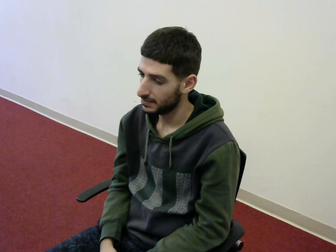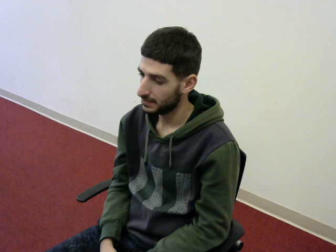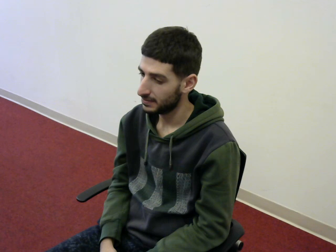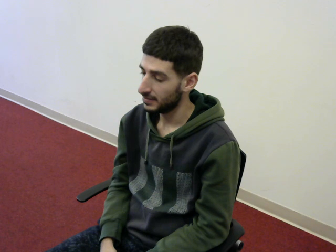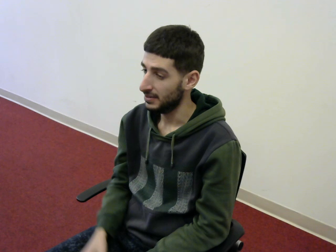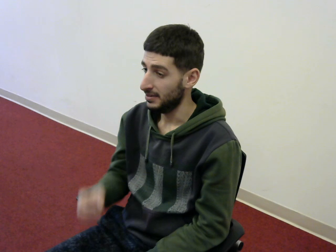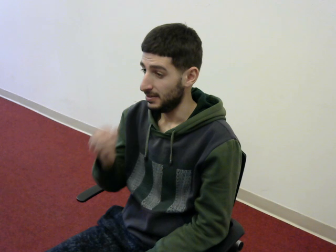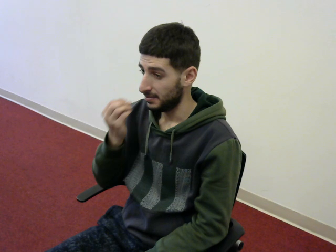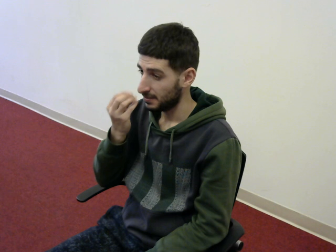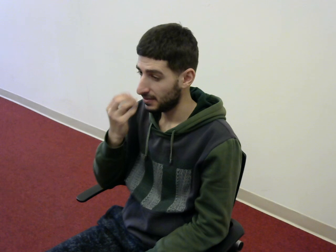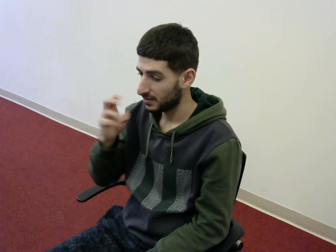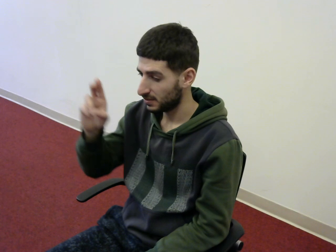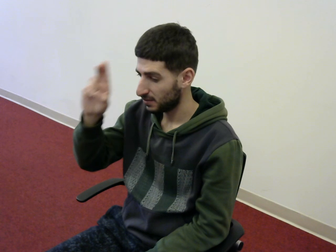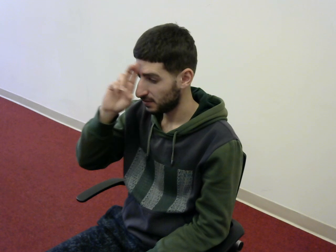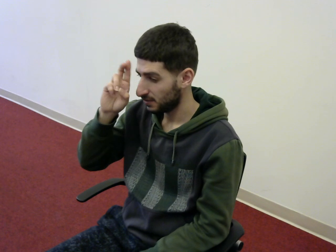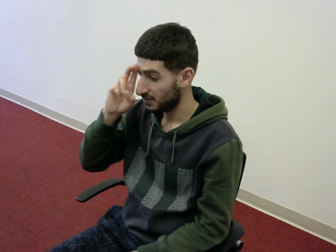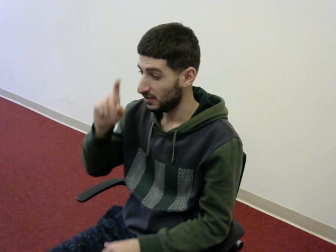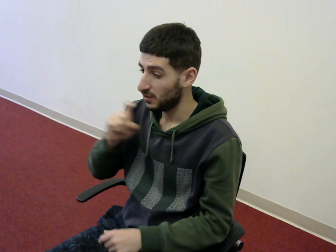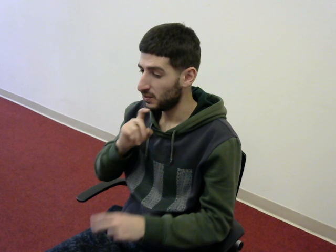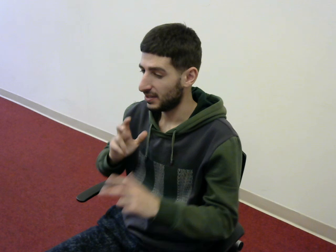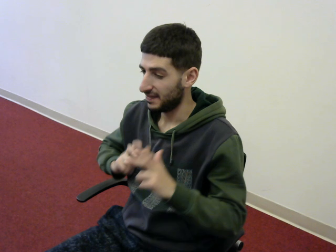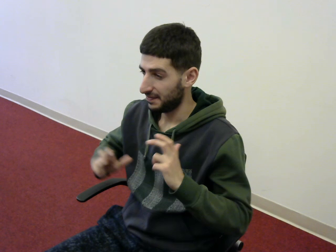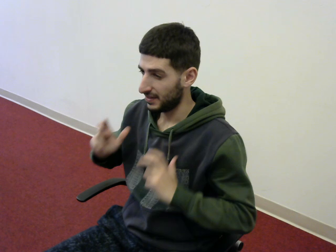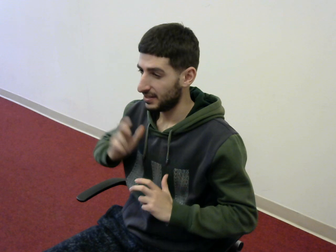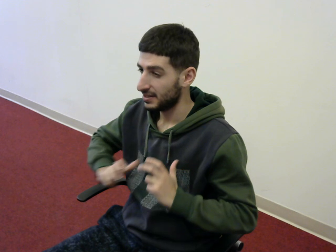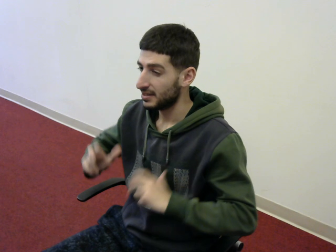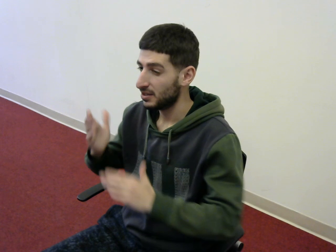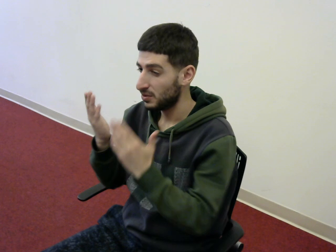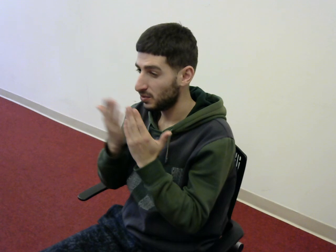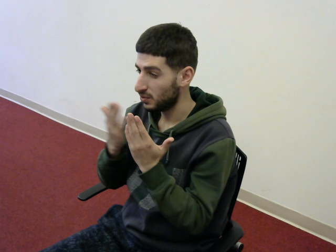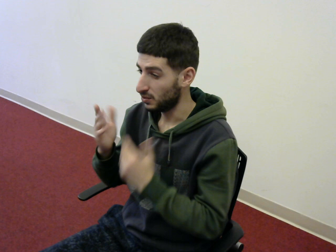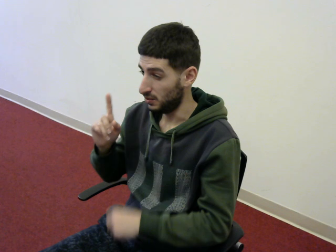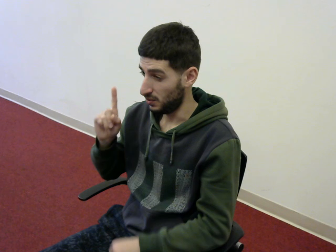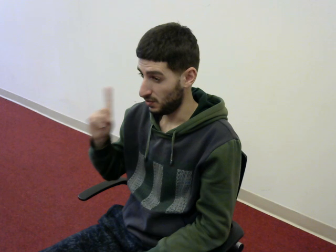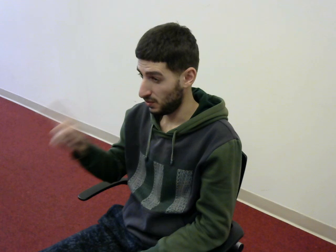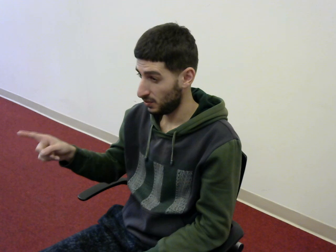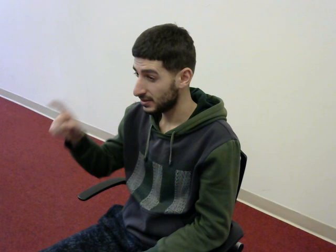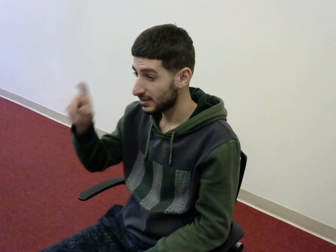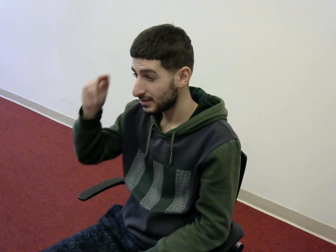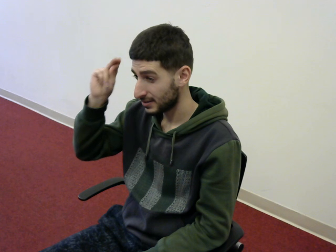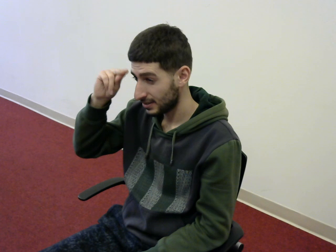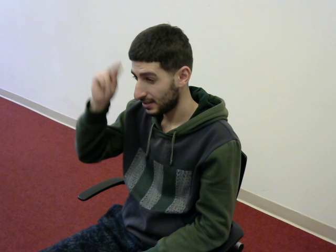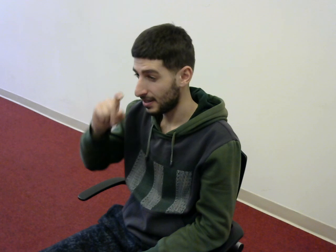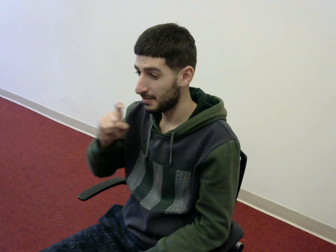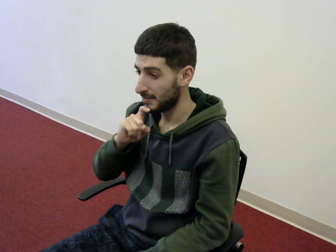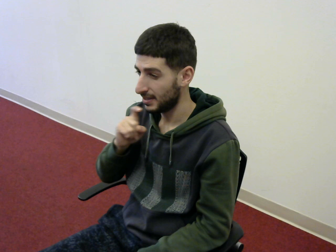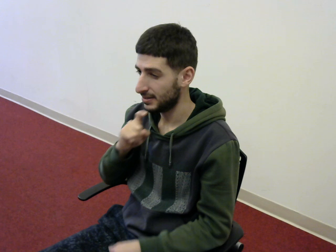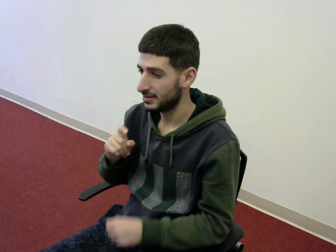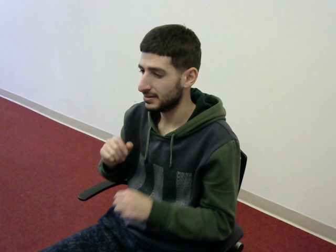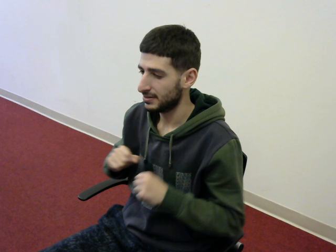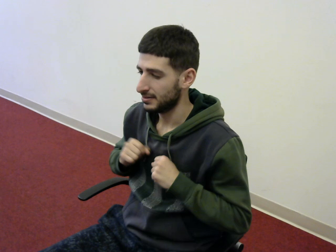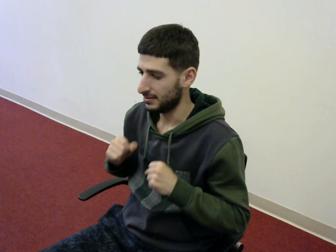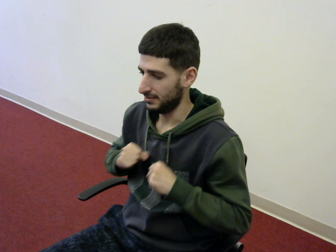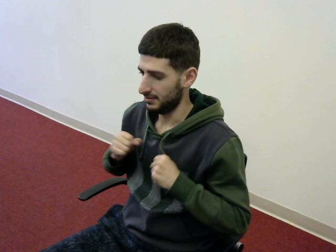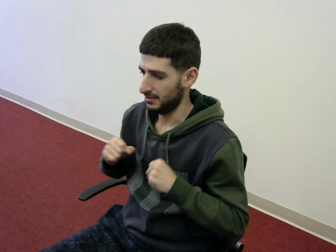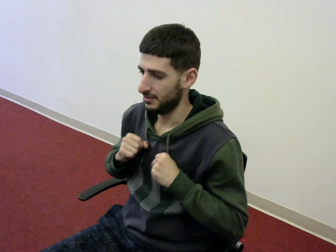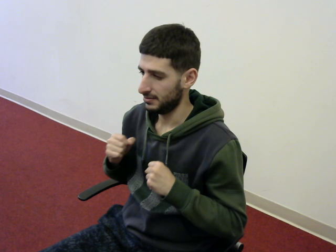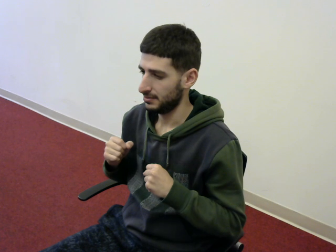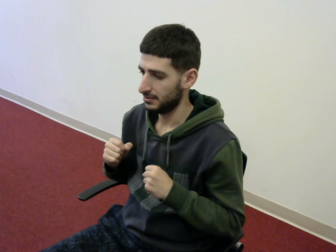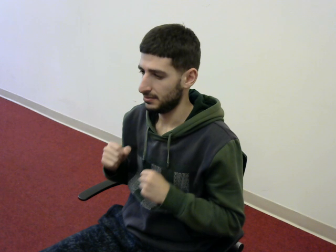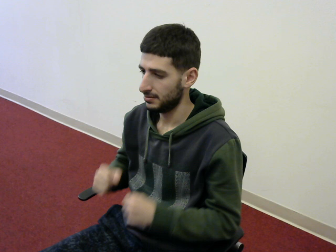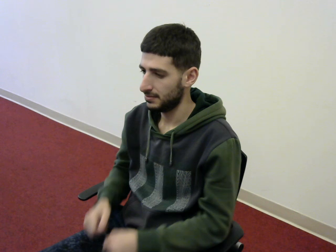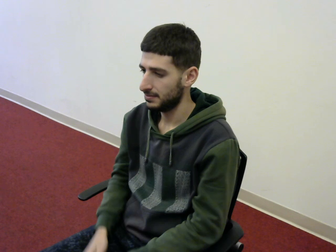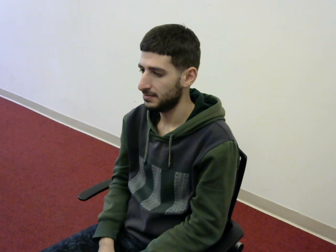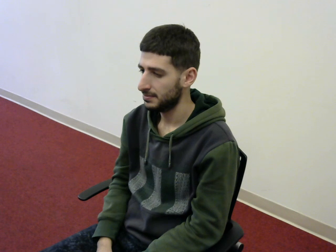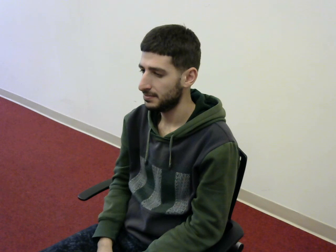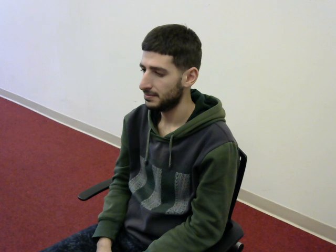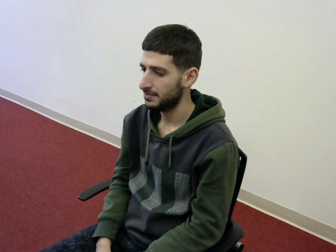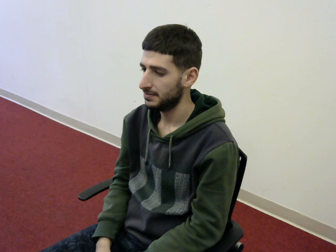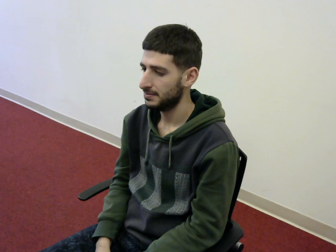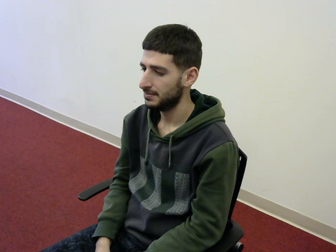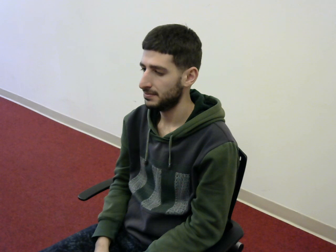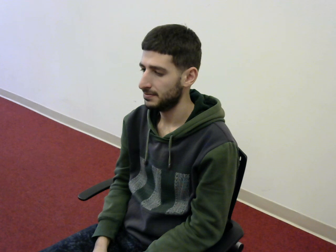Bakı Dövlət Universitetində oxuyan o tələbə çalışqandır